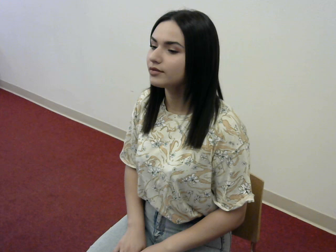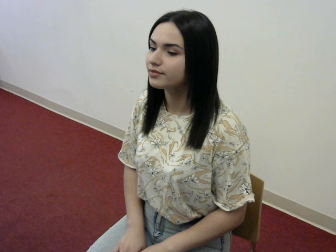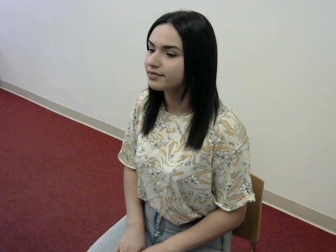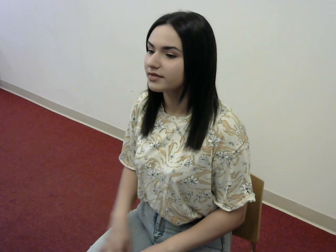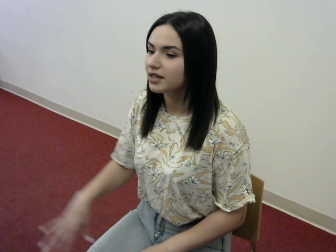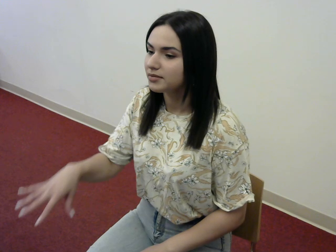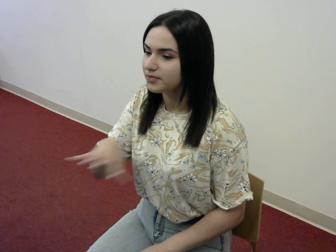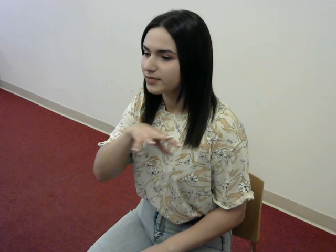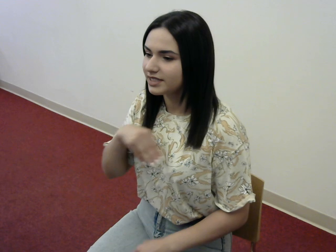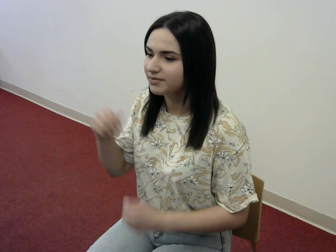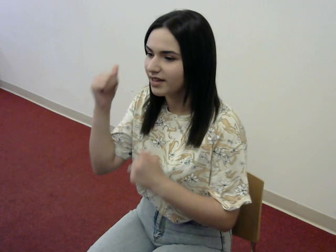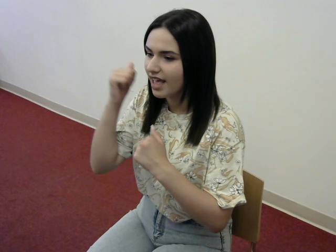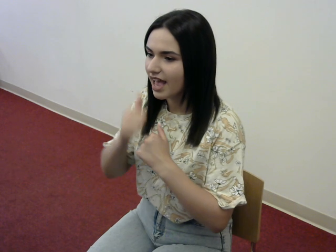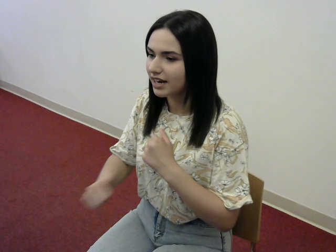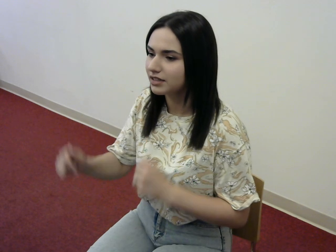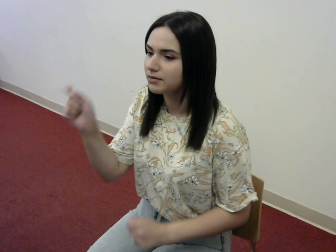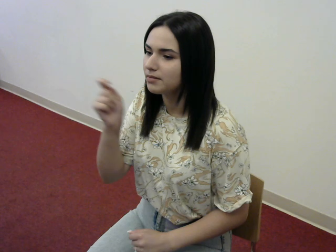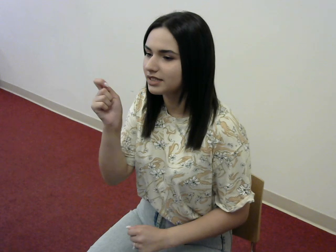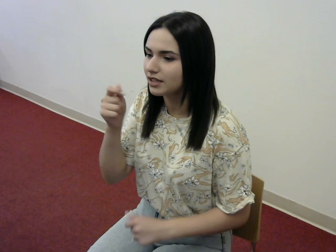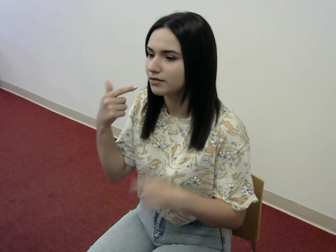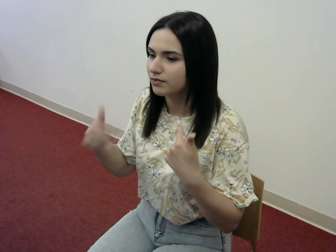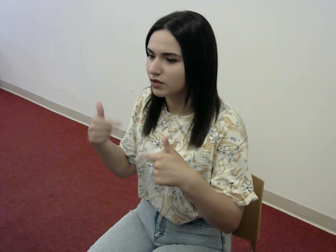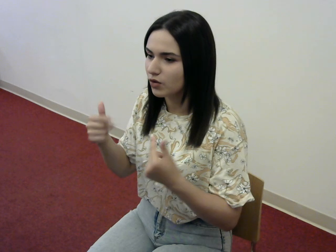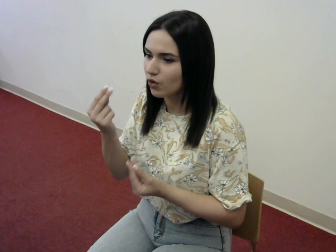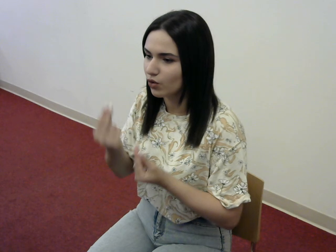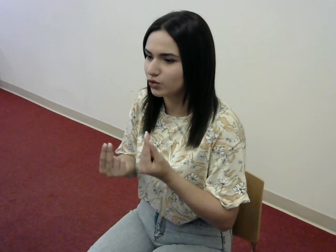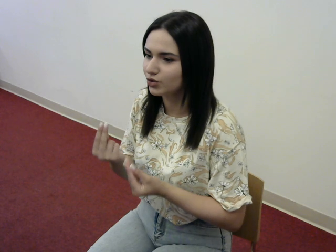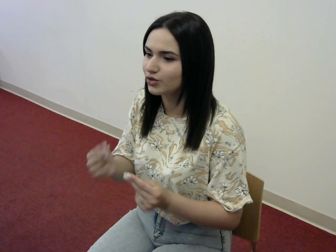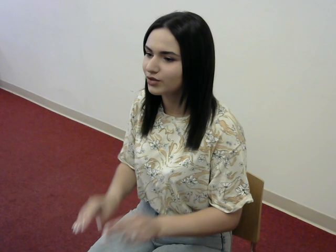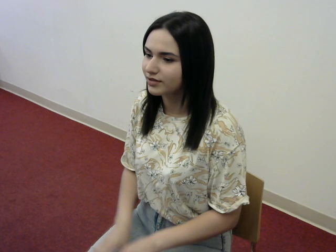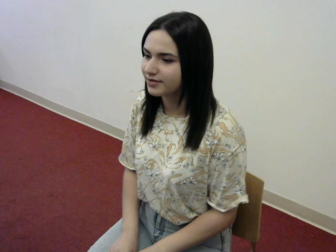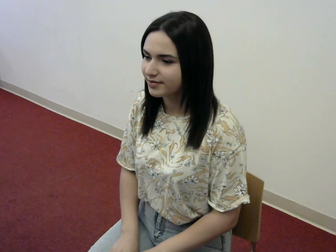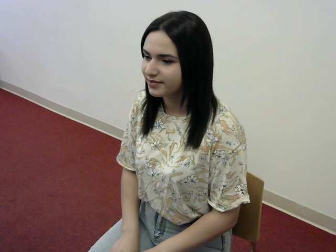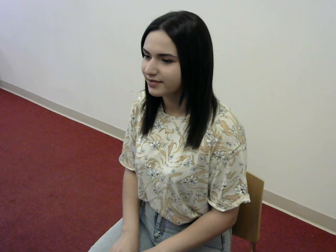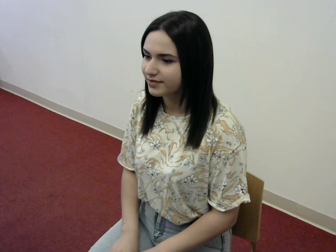Biz hər bazar günü futbol oynayırıq